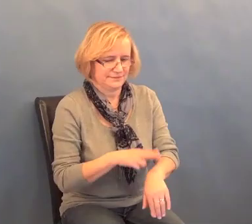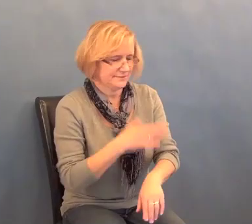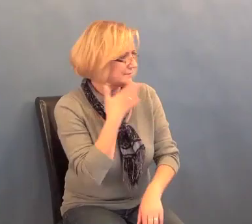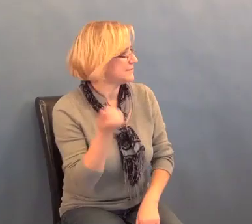Nie ma.